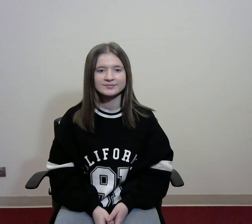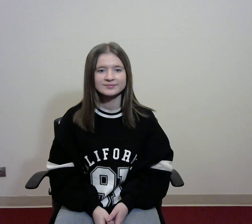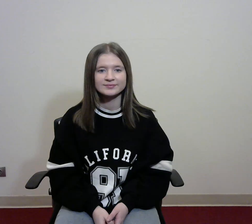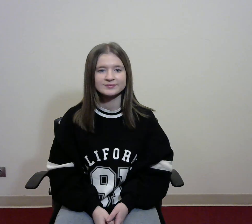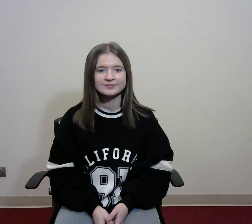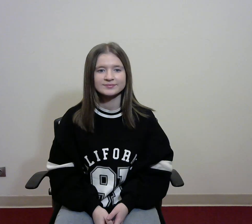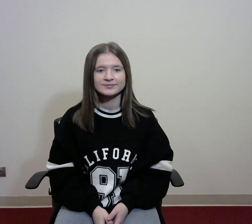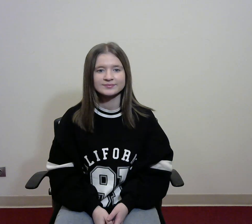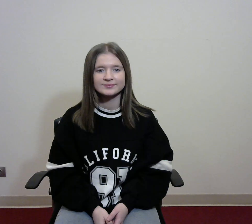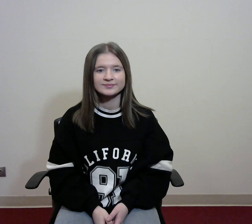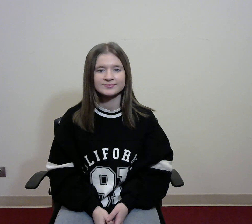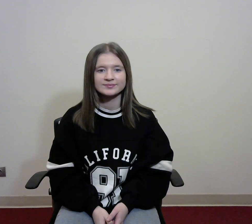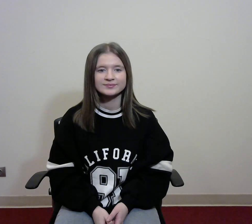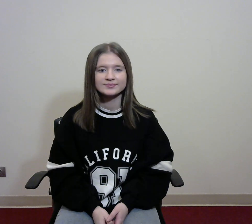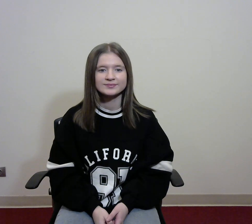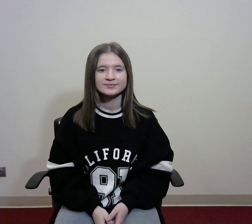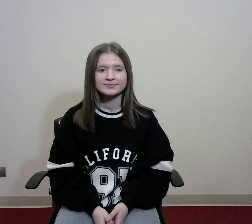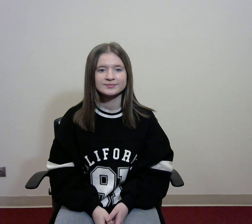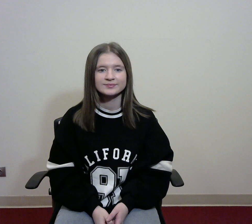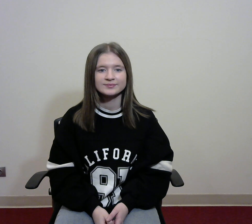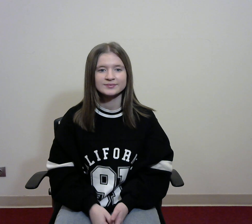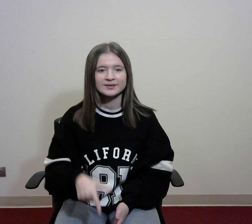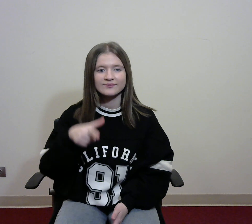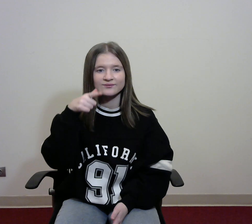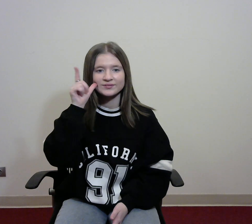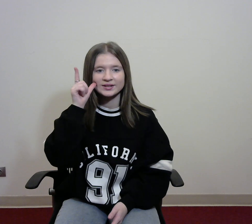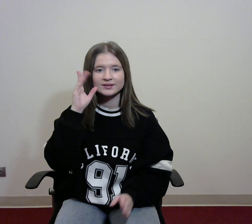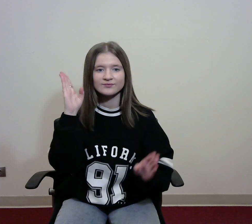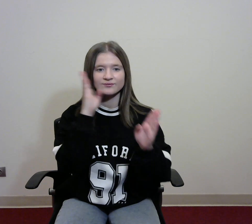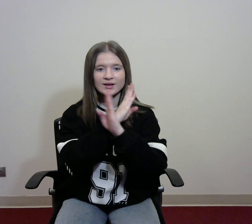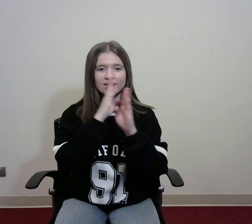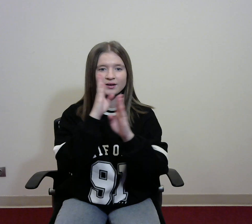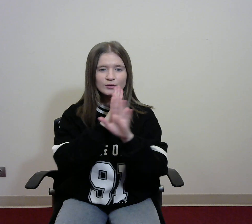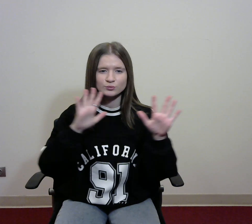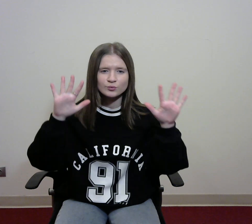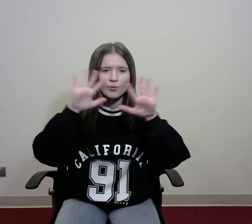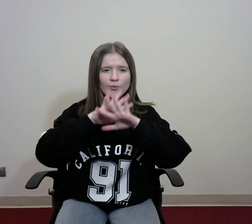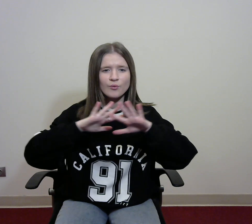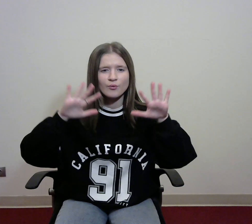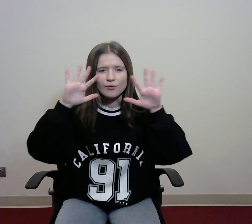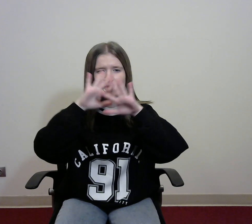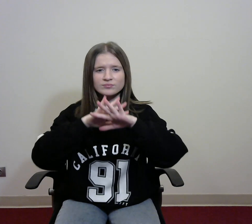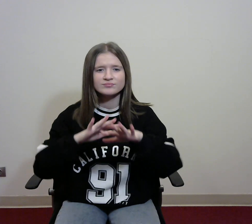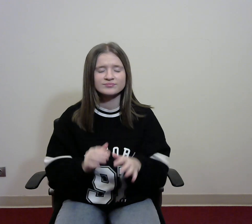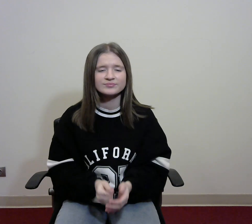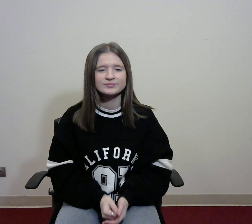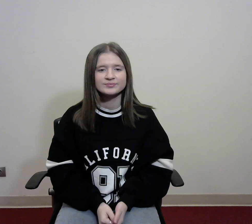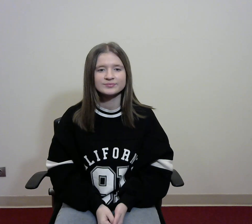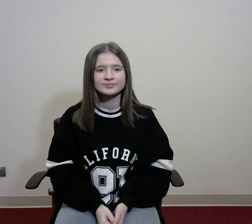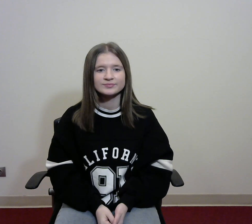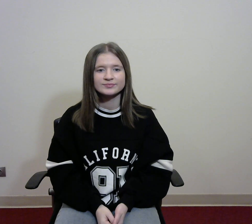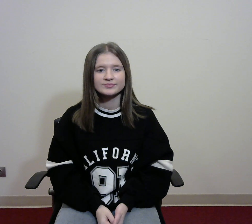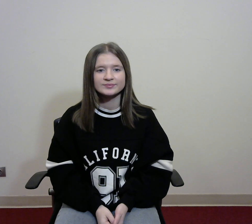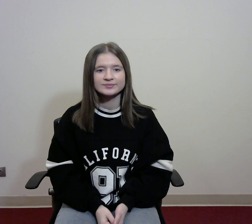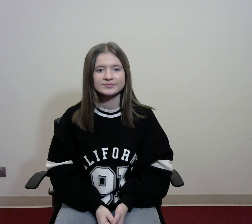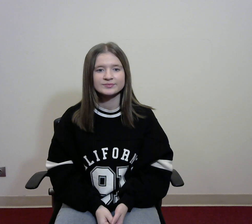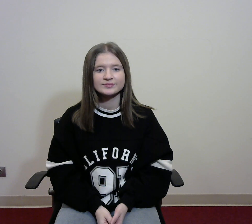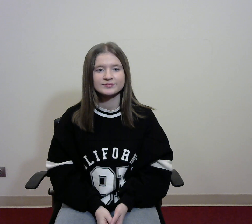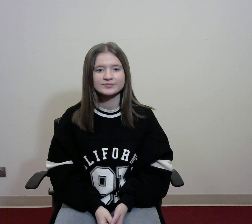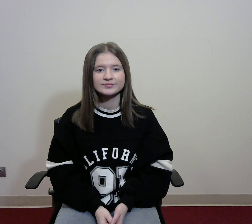Srağagün hava dumanlı idi